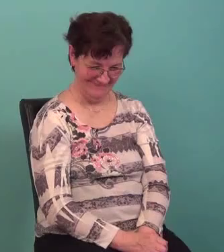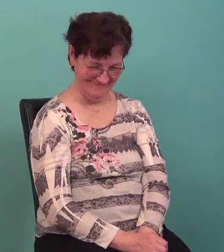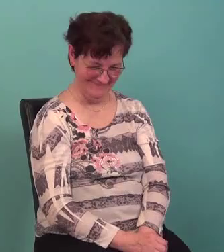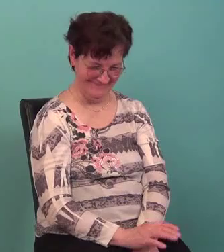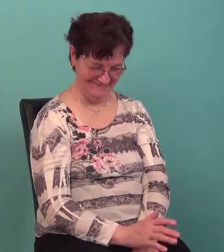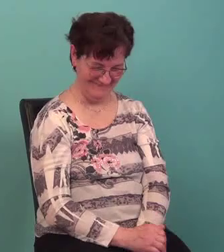Nie bardzo.